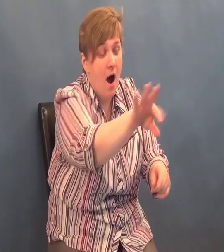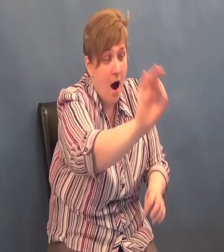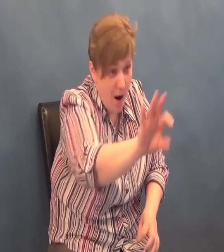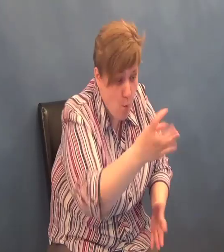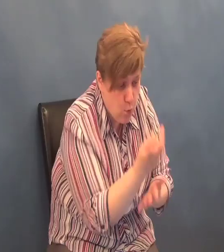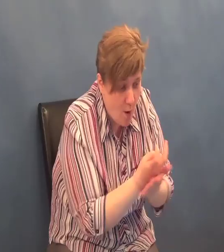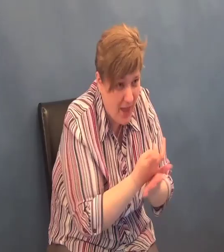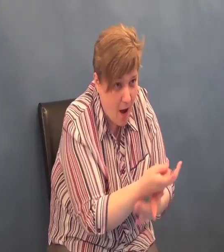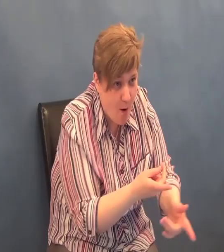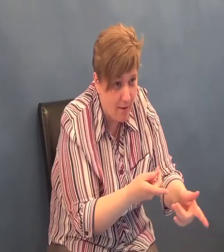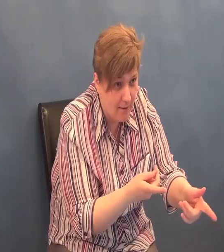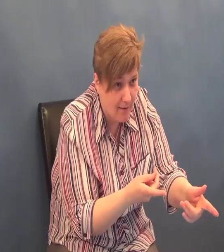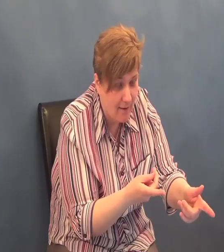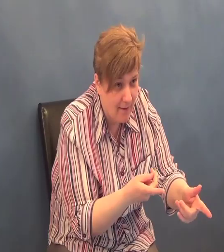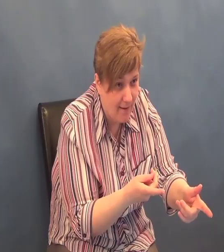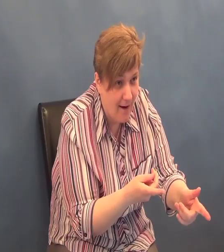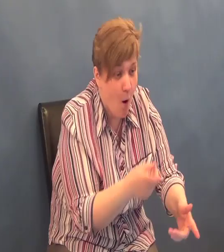Luty - zgadza się?